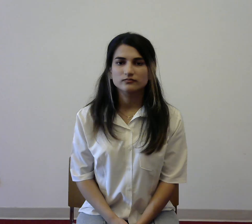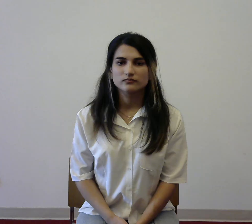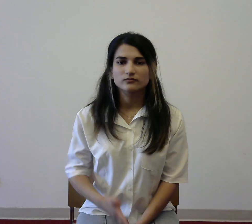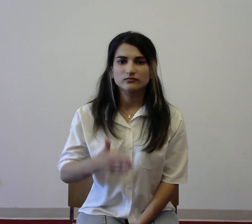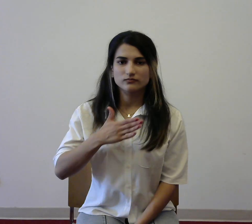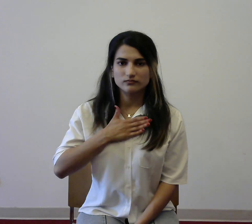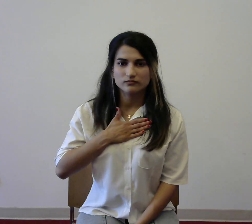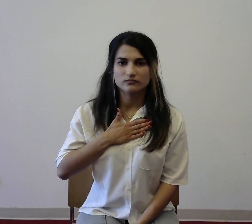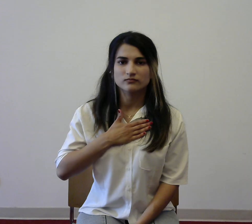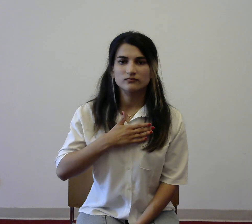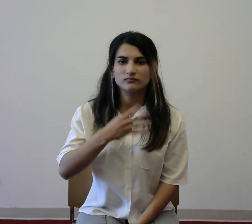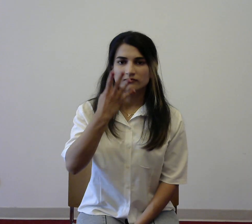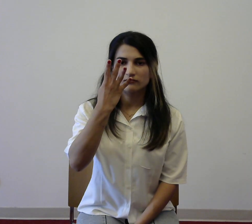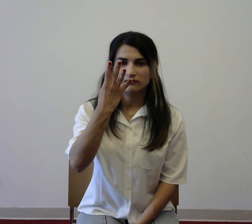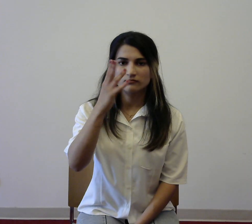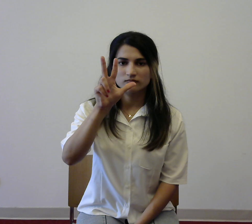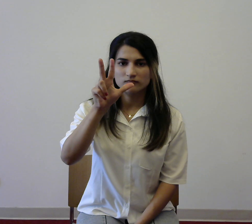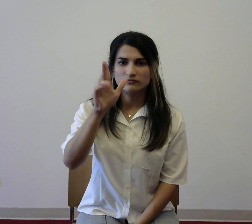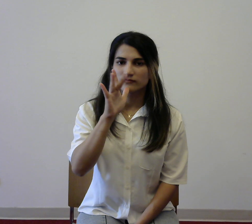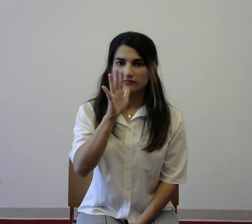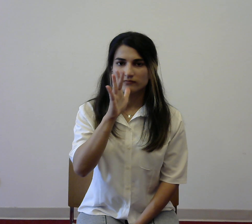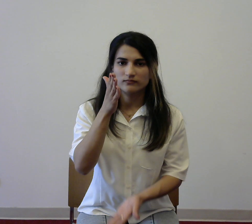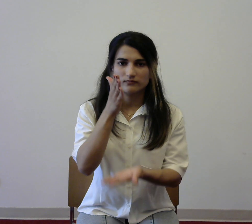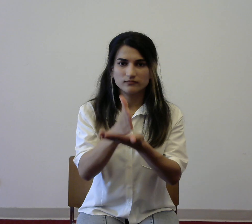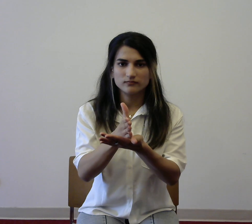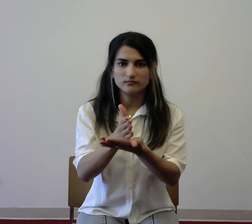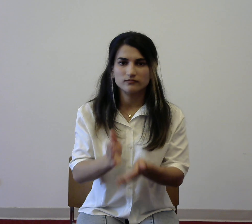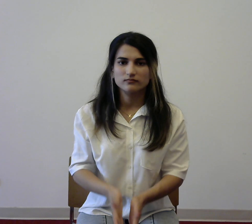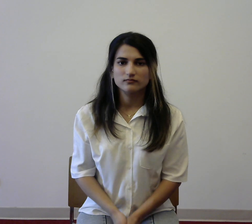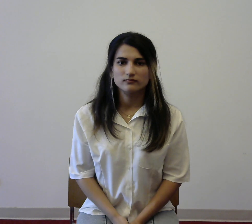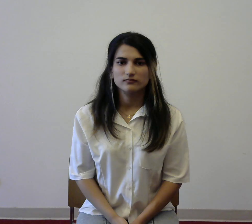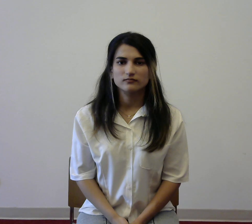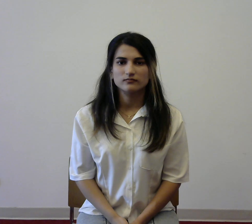Mənim 43 yaşım var